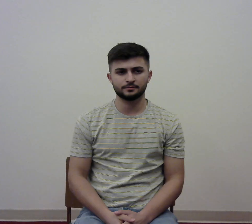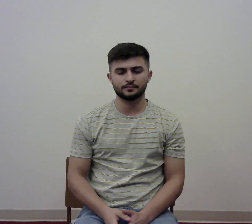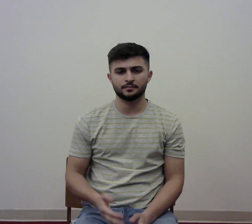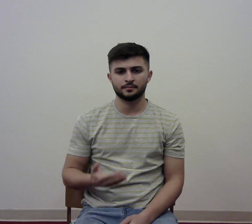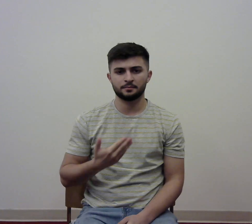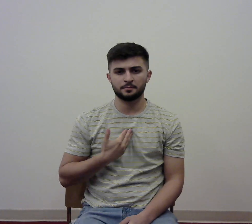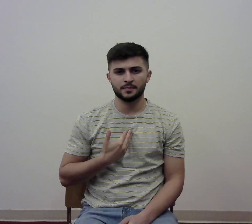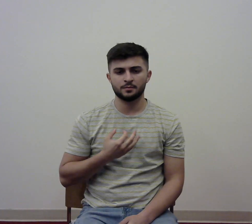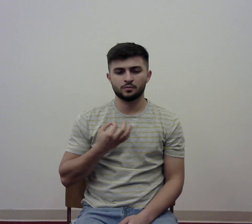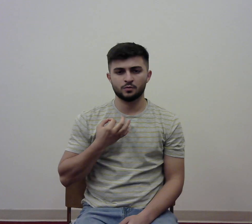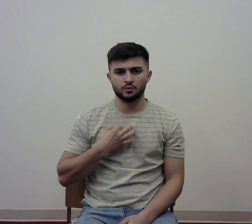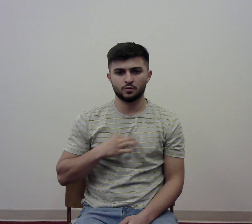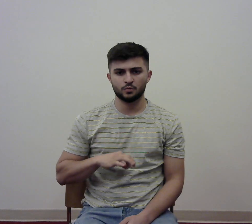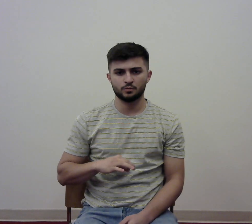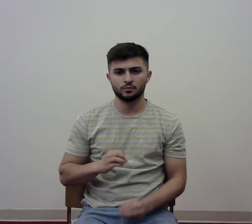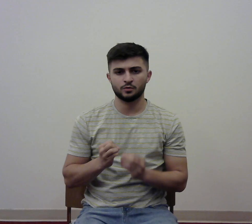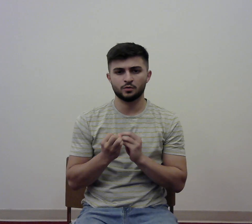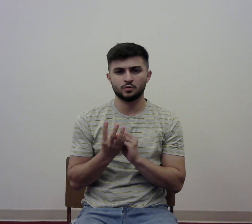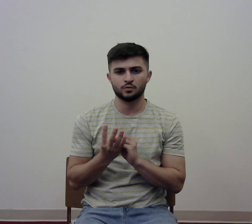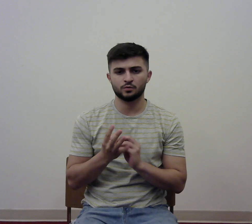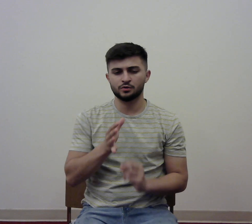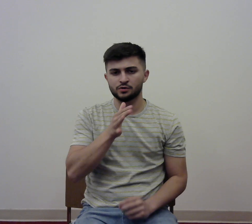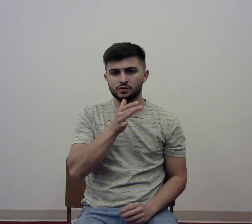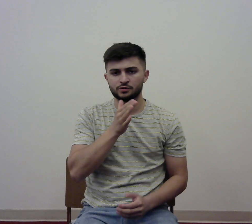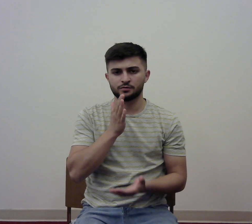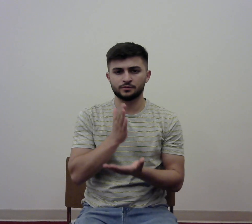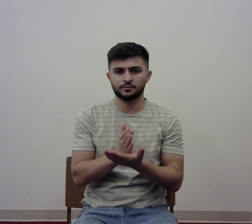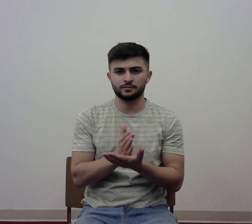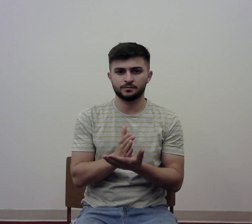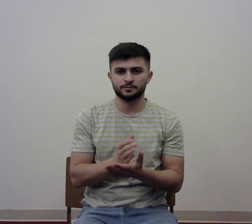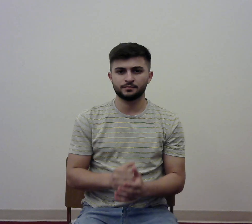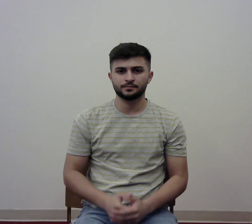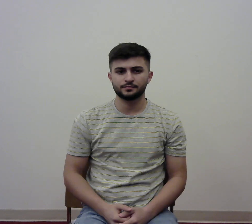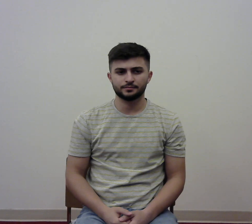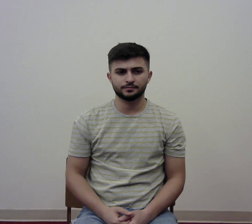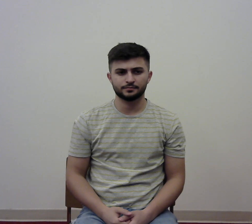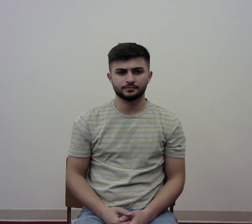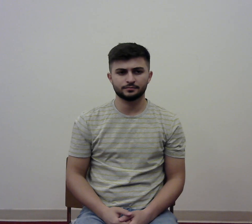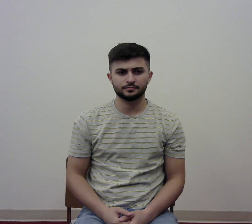Mənim oğlumun 14 yaşı var